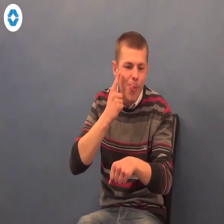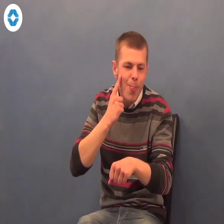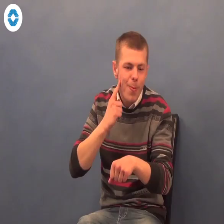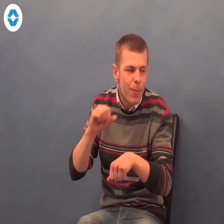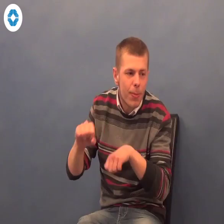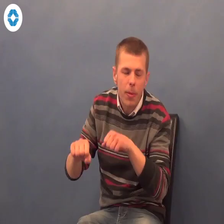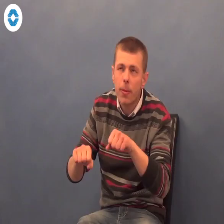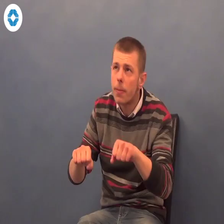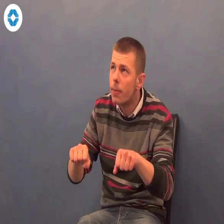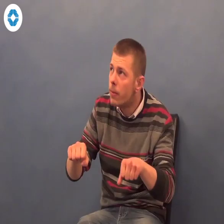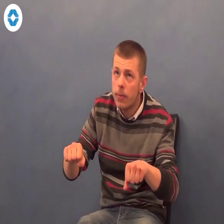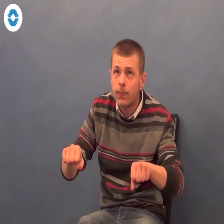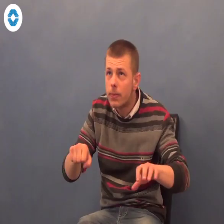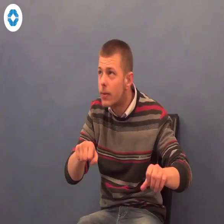Chłopiec rozgląda się, czy nikt go nie widzi.